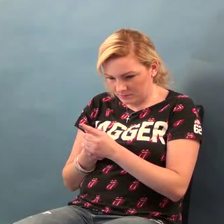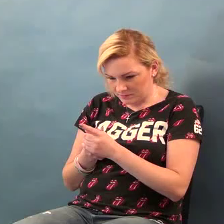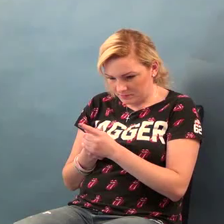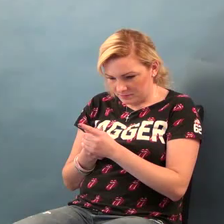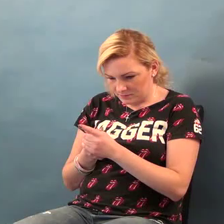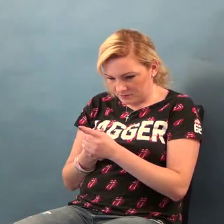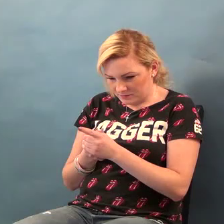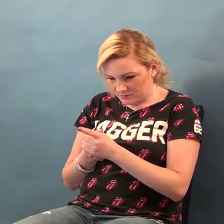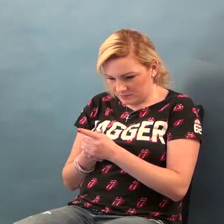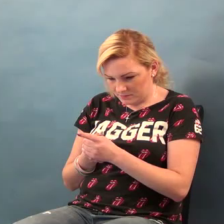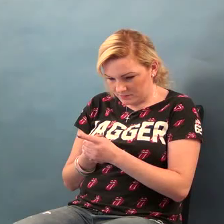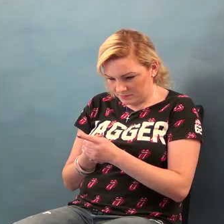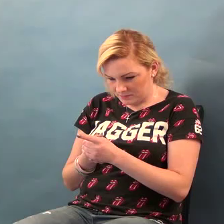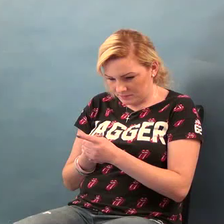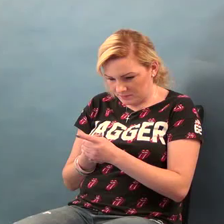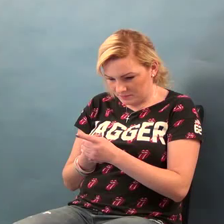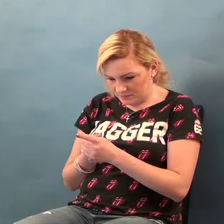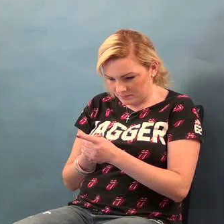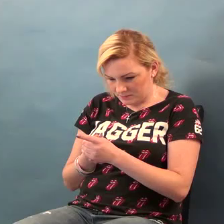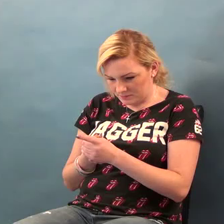Wyjeżdżam na wieś do dziadków.